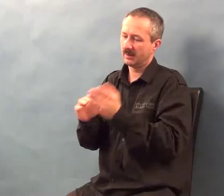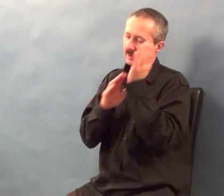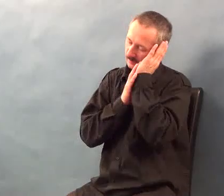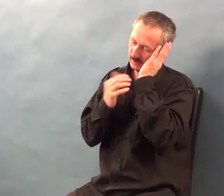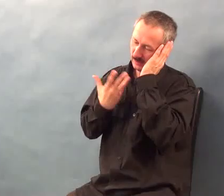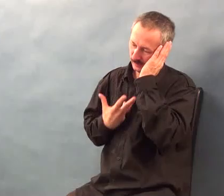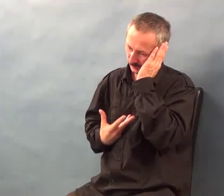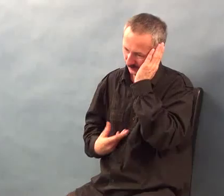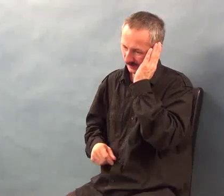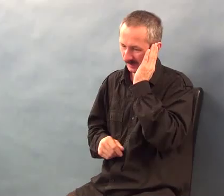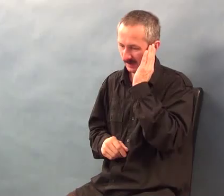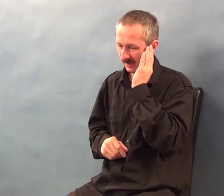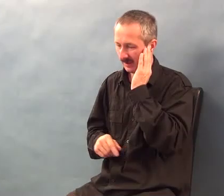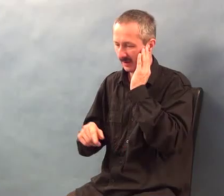Smacznie śpi.